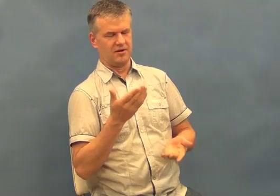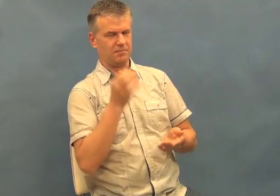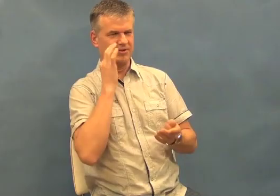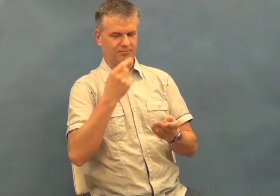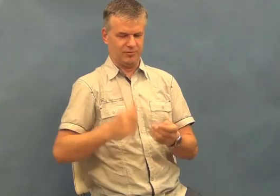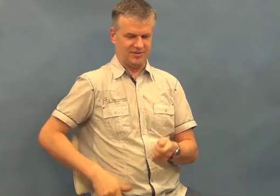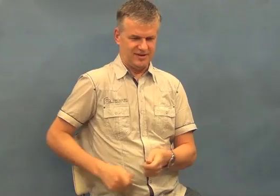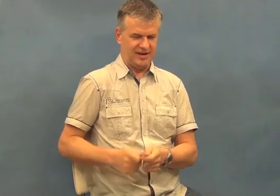Kobieta chce zapłacić.